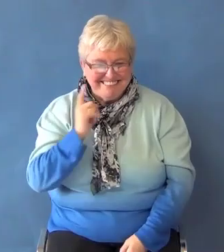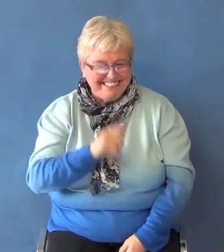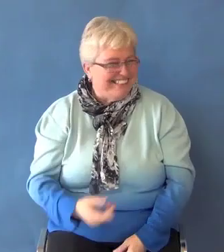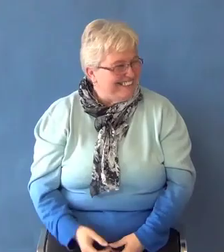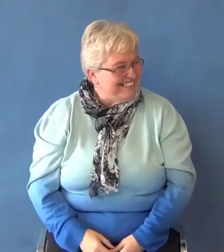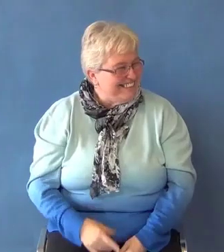Prawda.